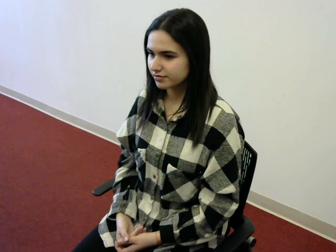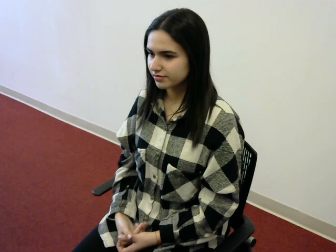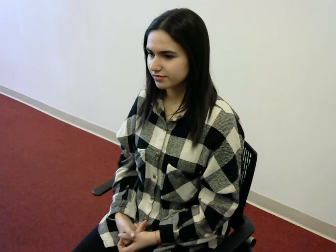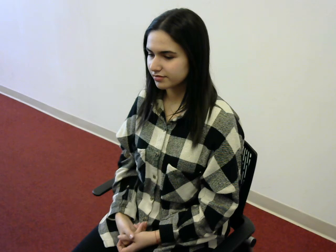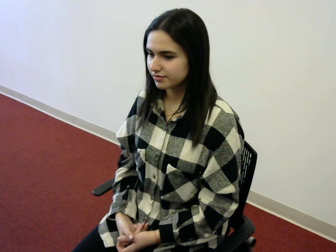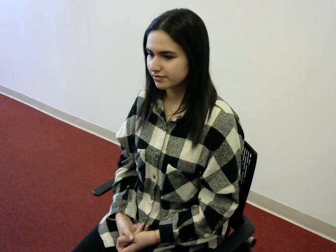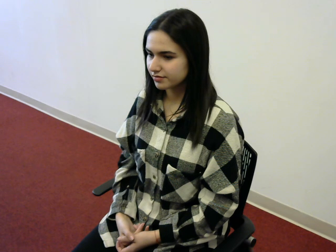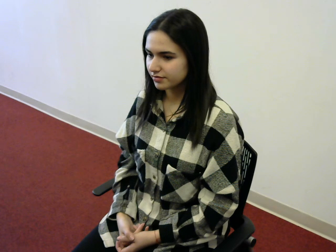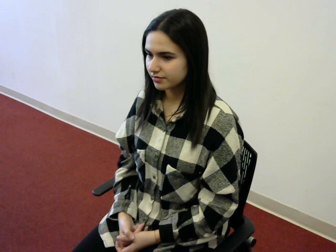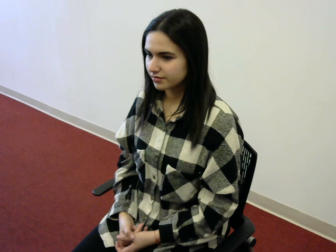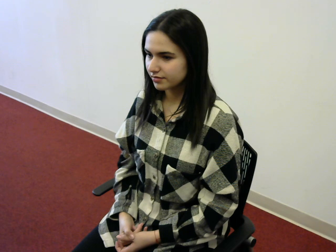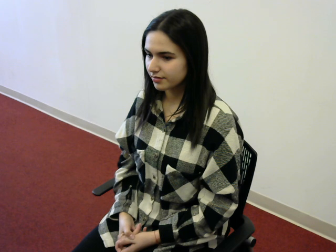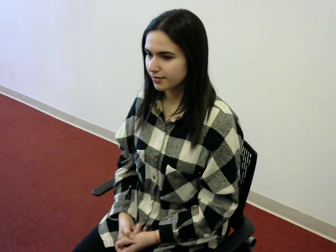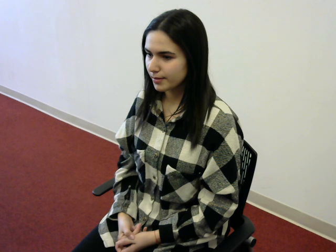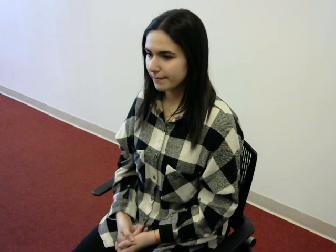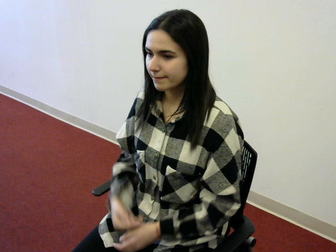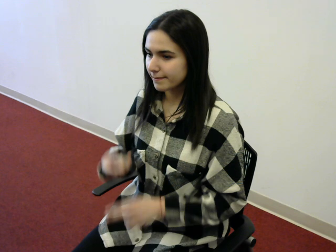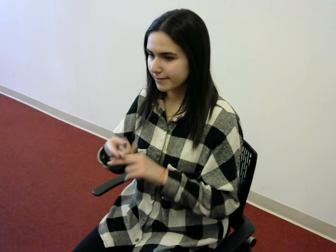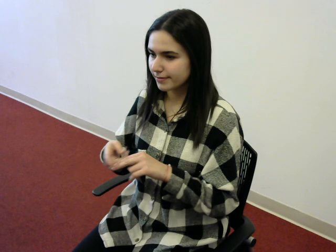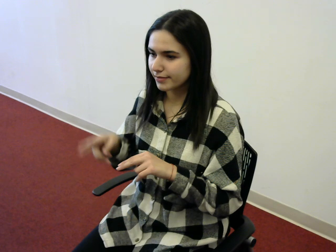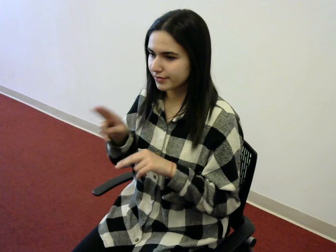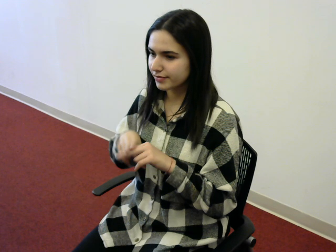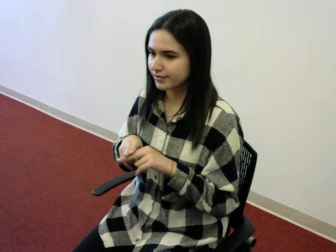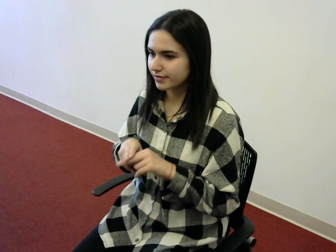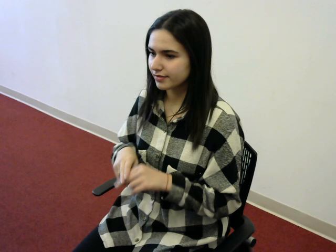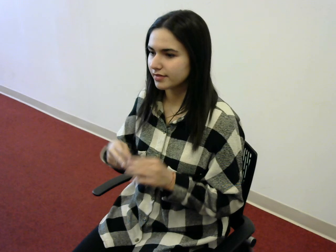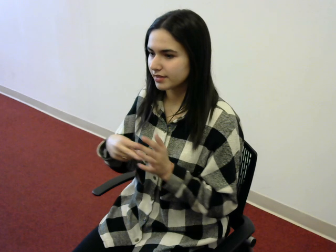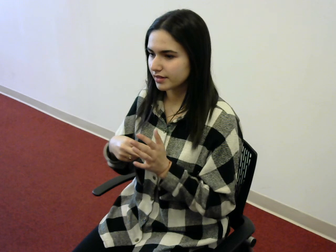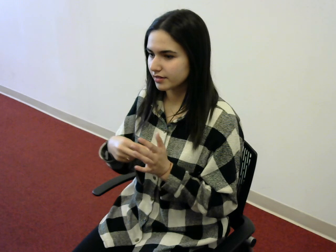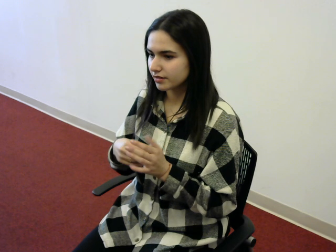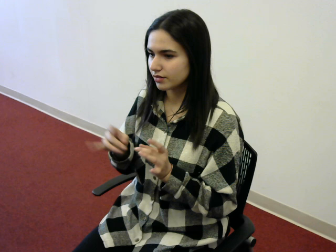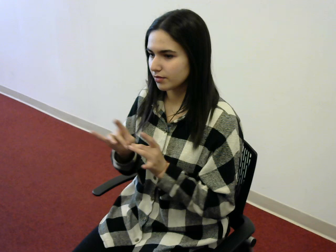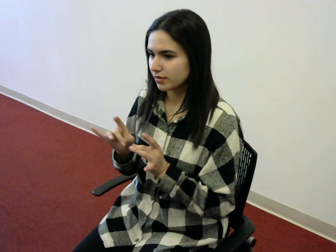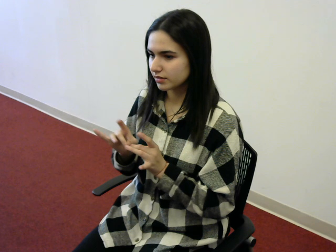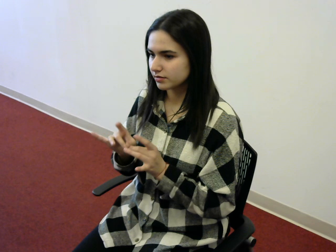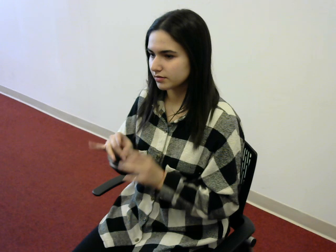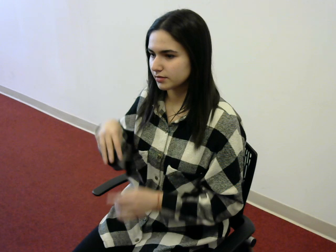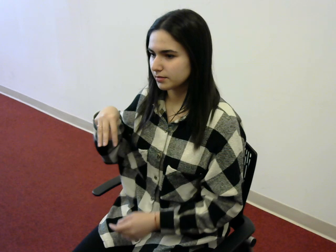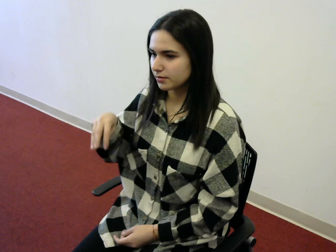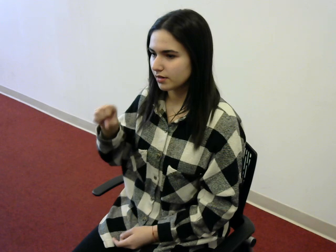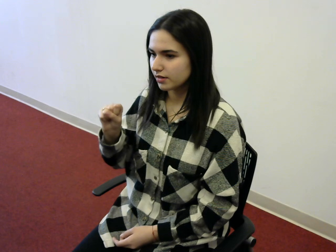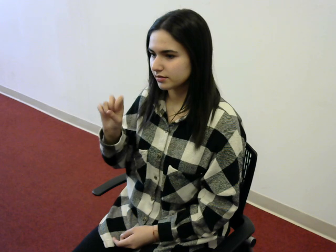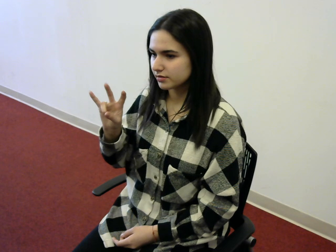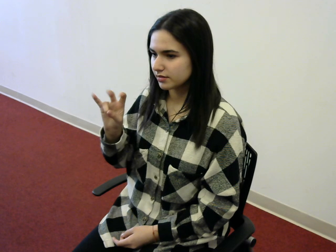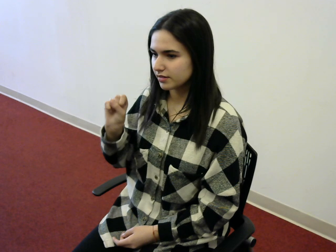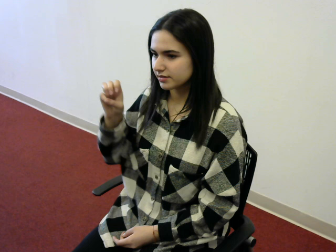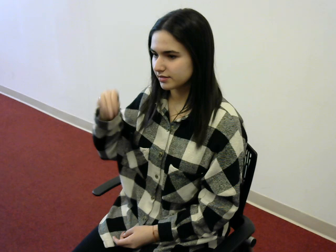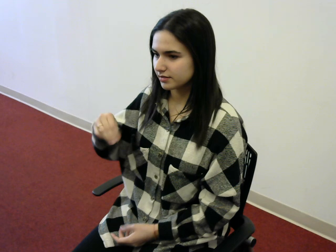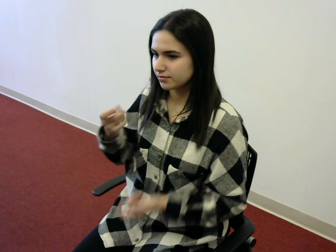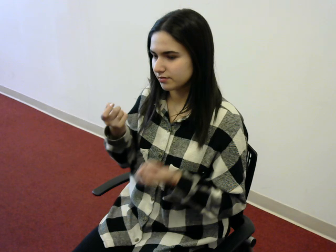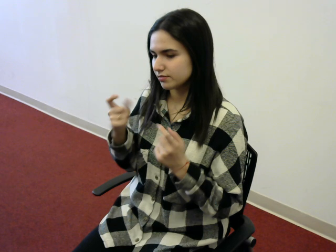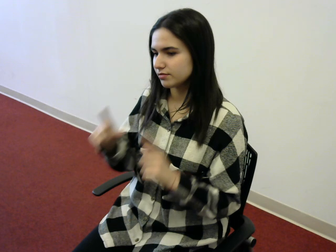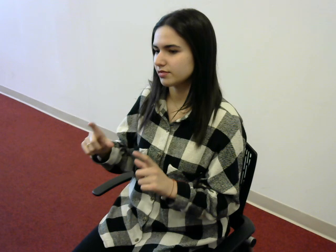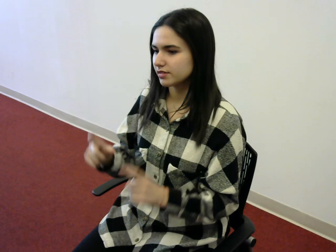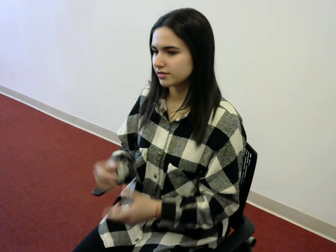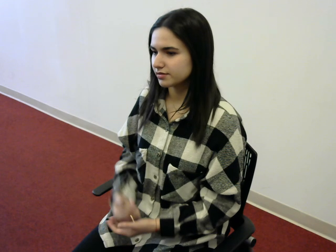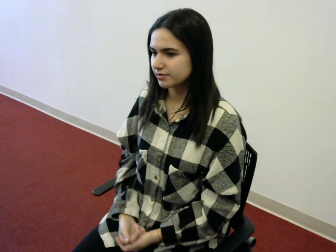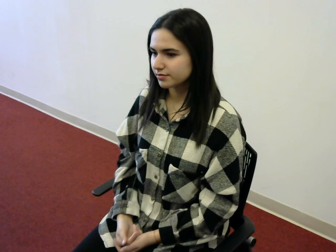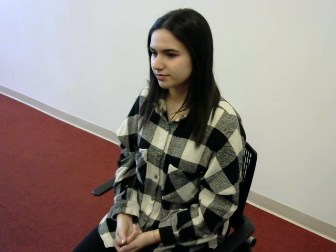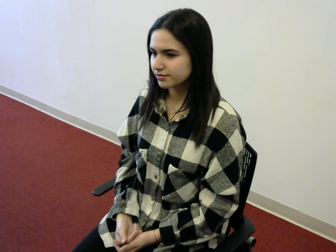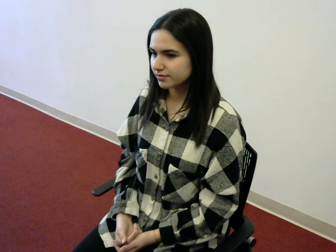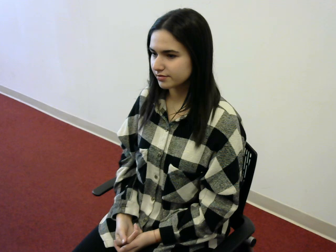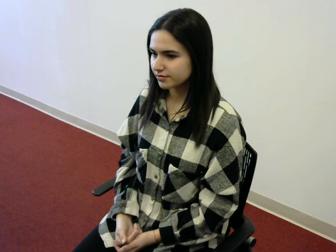Bunun qiyməti 10 manat qalxıb